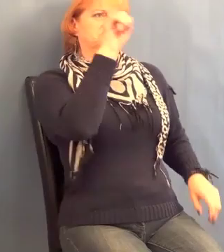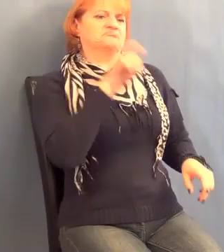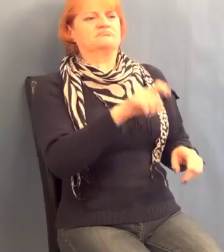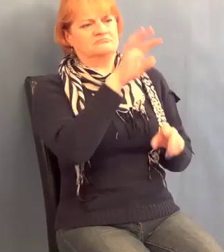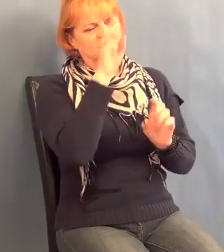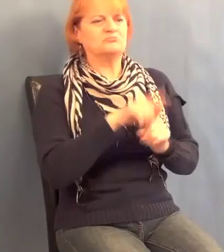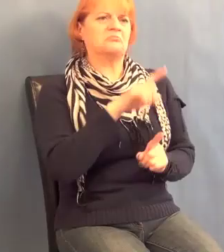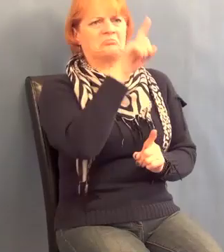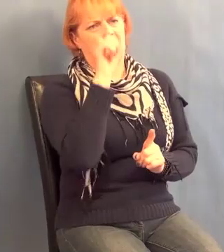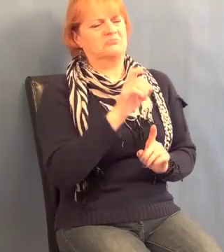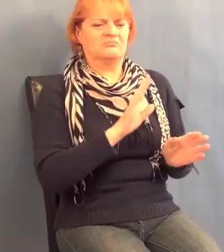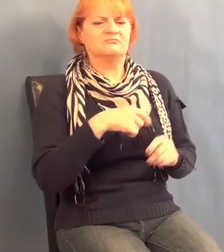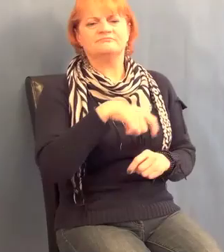Znak zapytania tak samo, znak zapytania też.